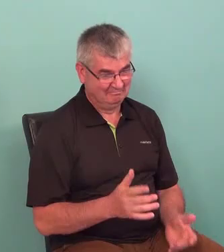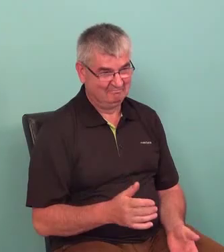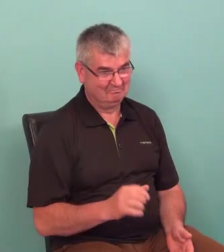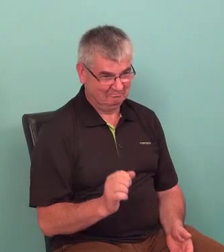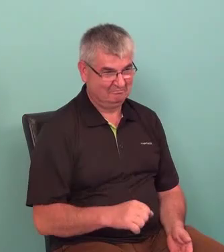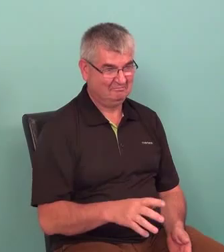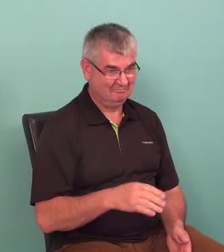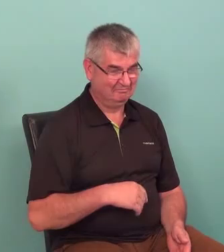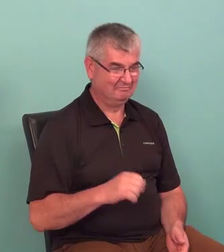Tak, razem.